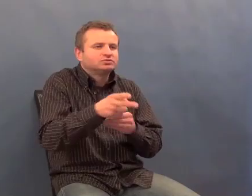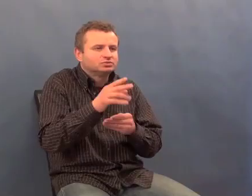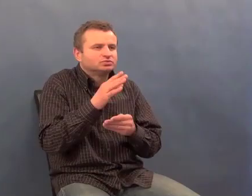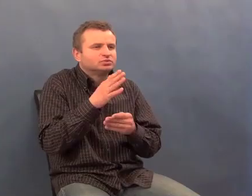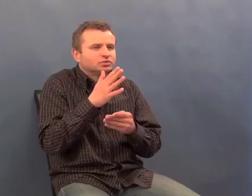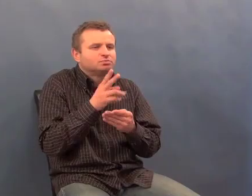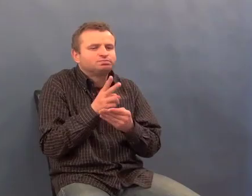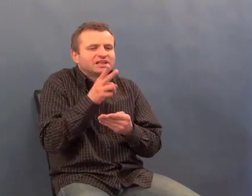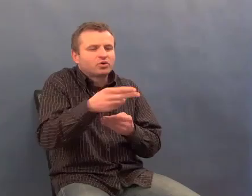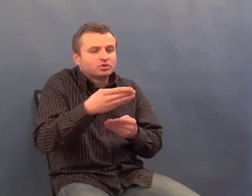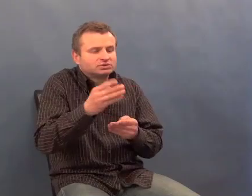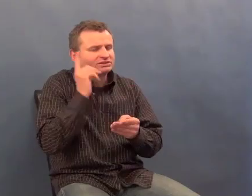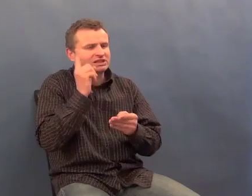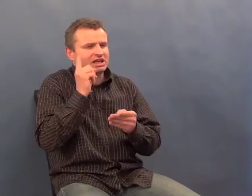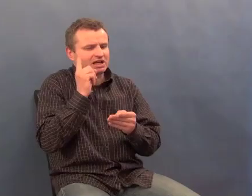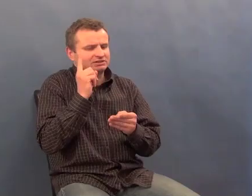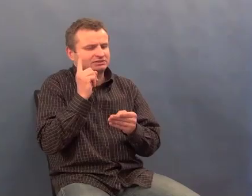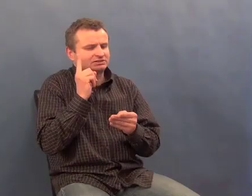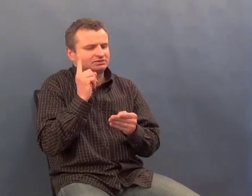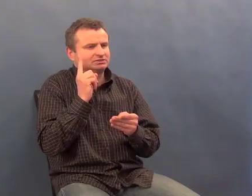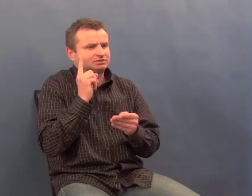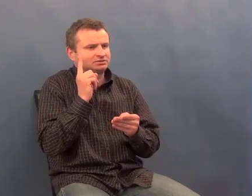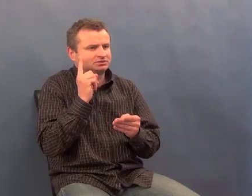Zakaz przechodzenia.